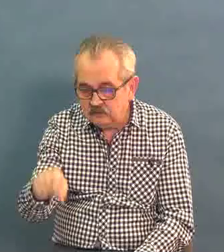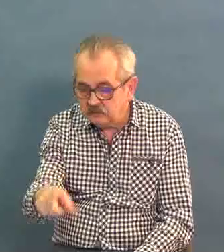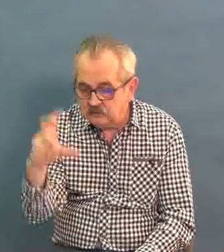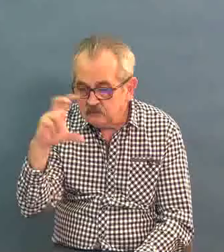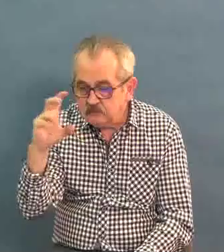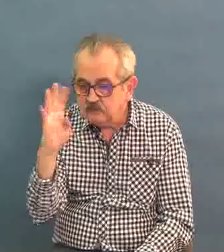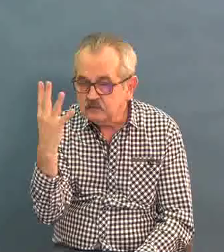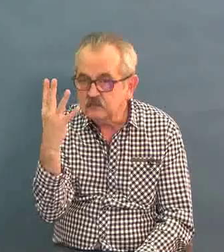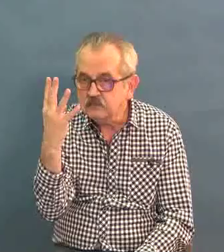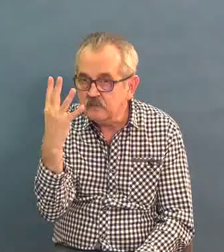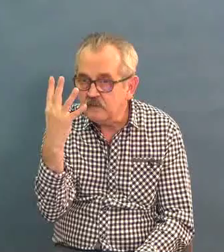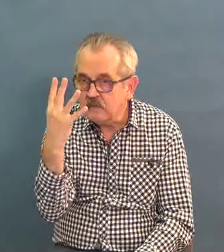Czwartek, czwartego.